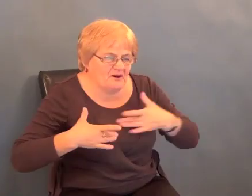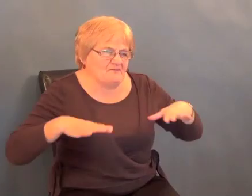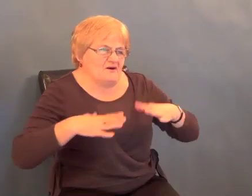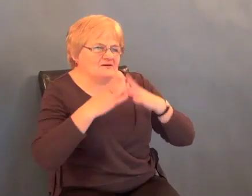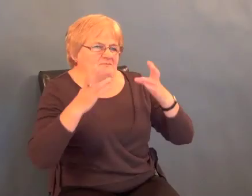Co będę siedzieć w domu?